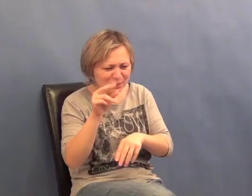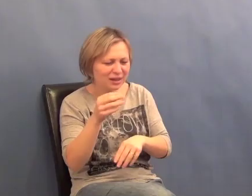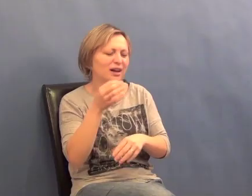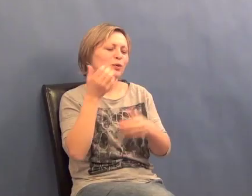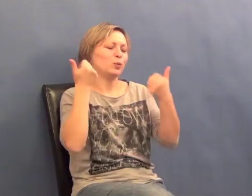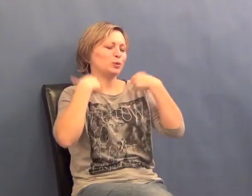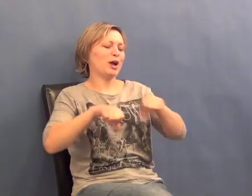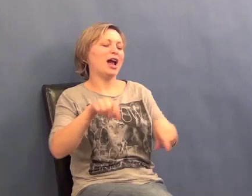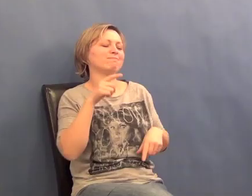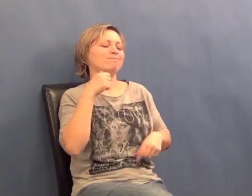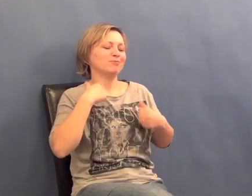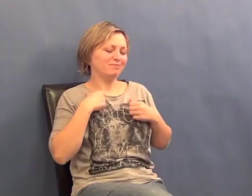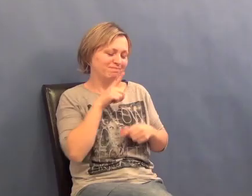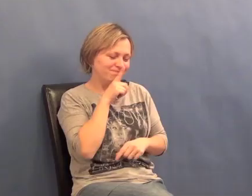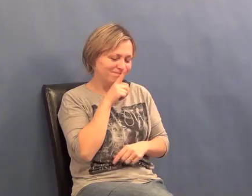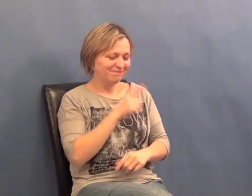Uspokoiło się i jest cicho.